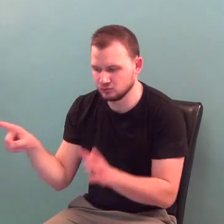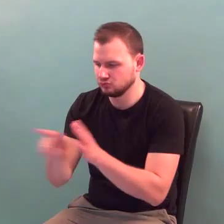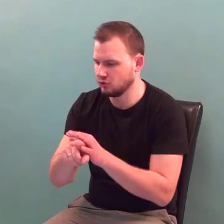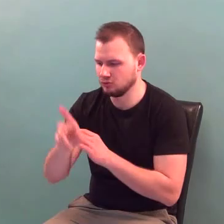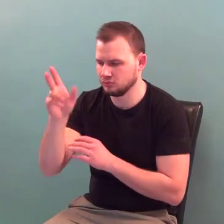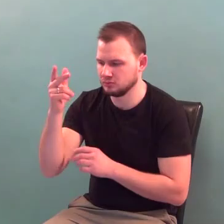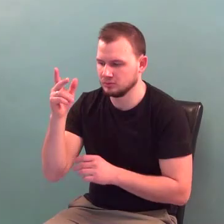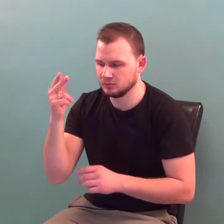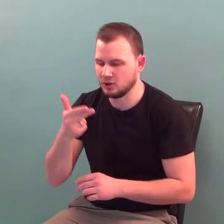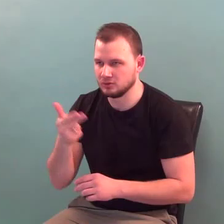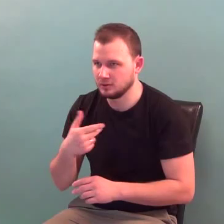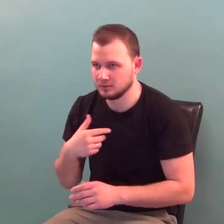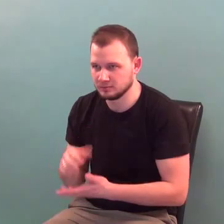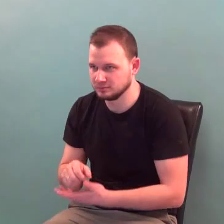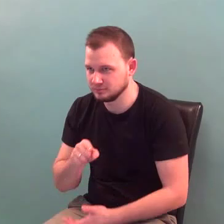Będę zajęty do niedzieli.